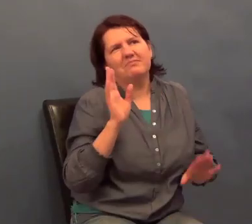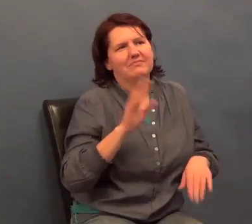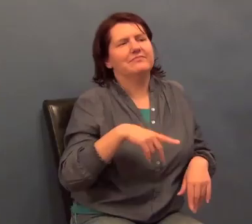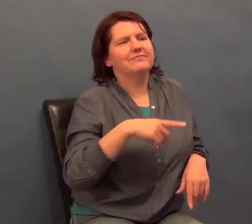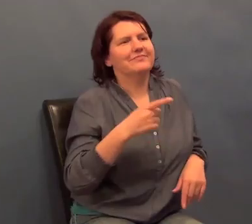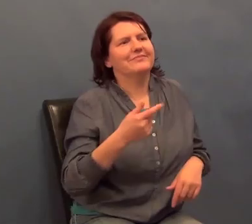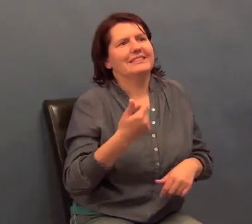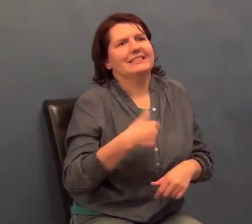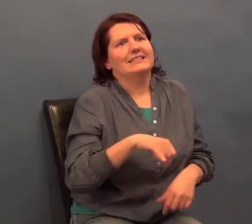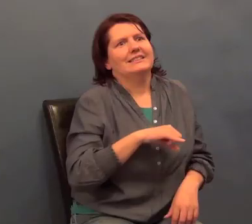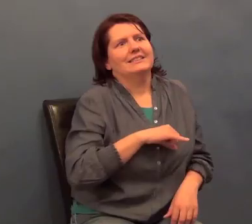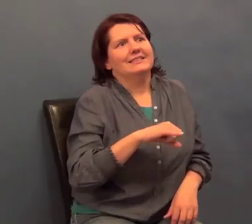Chłopiec czuje się niezręcznie.